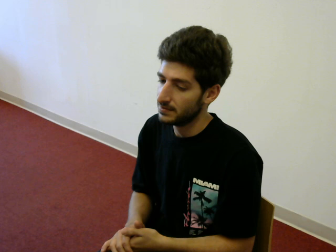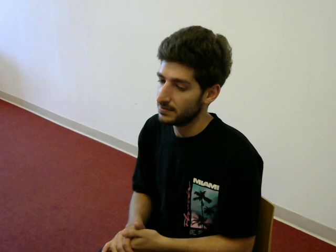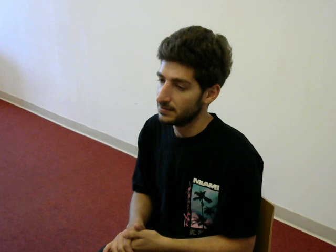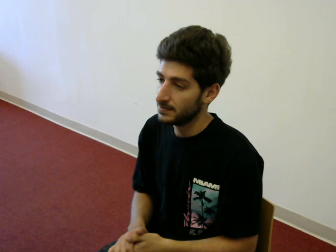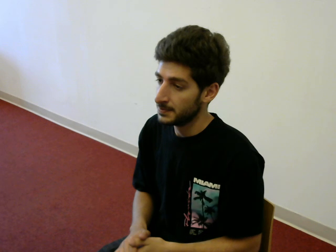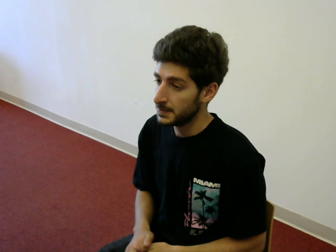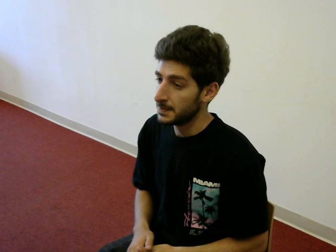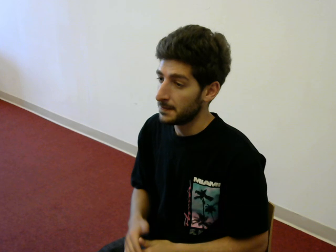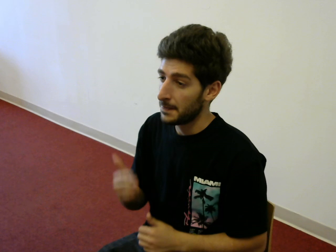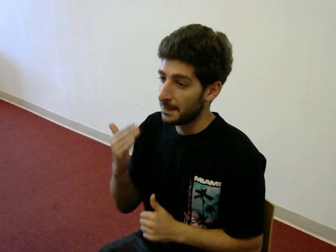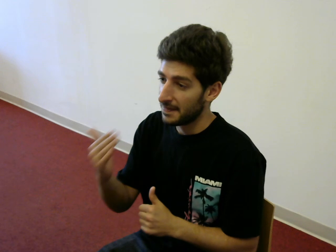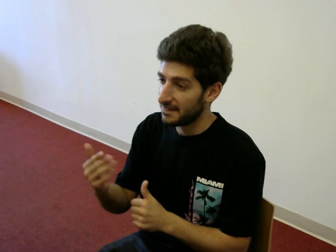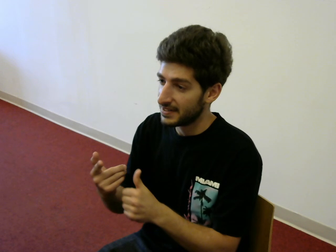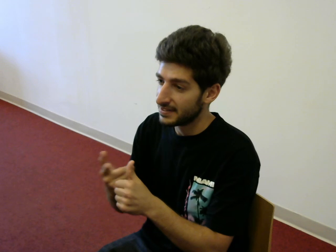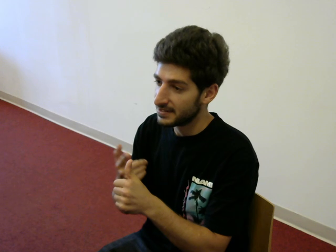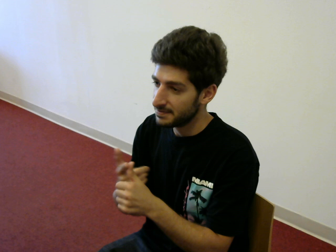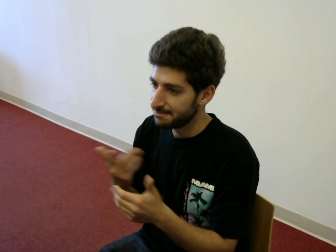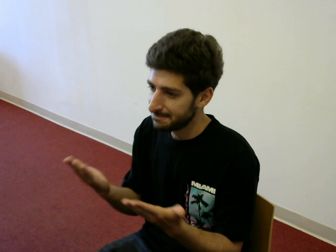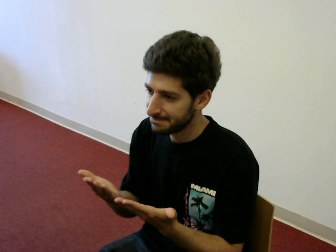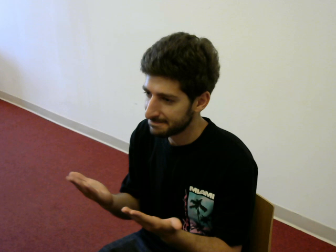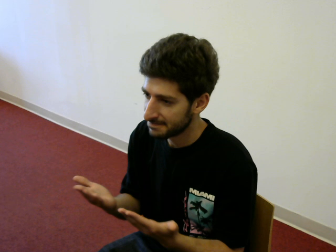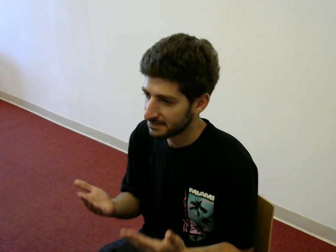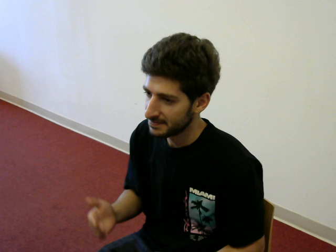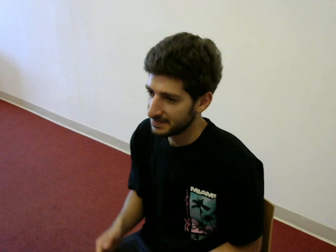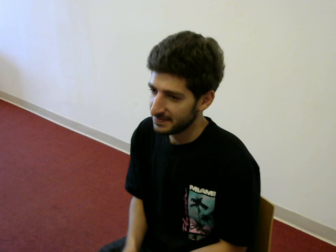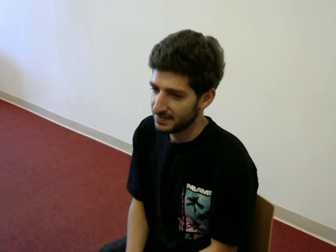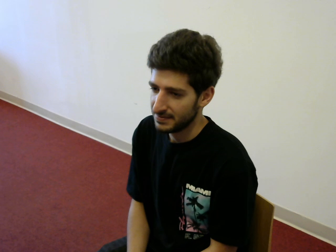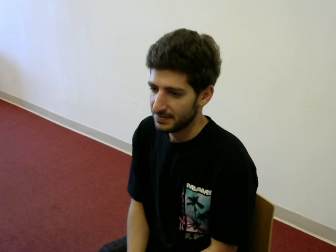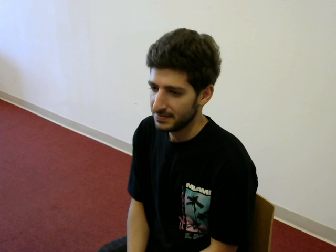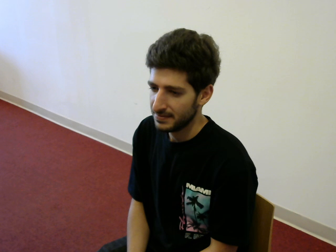Sizin adınız nədir?